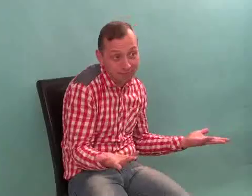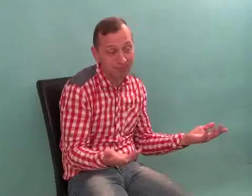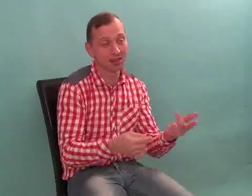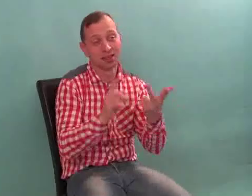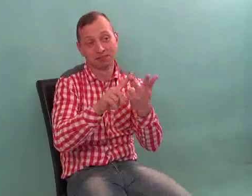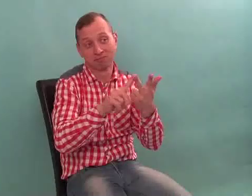Po trzecie.